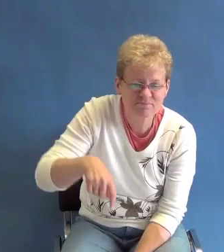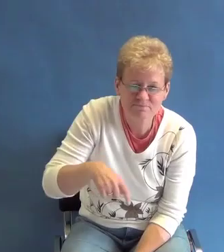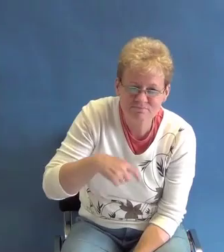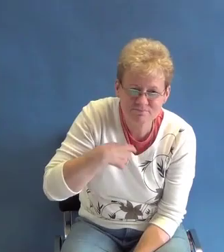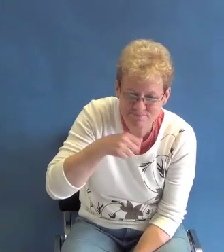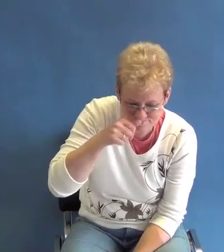Nie mogę.